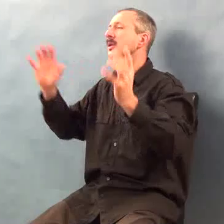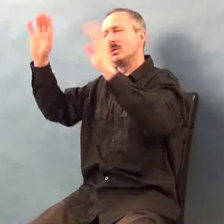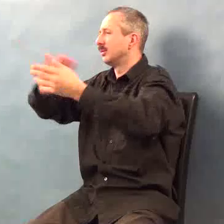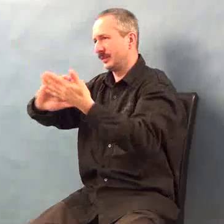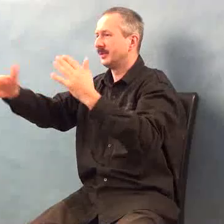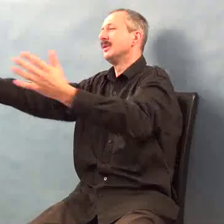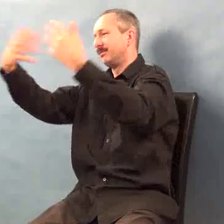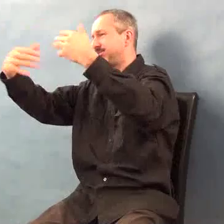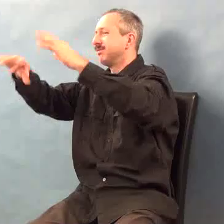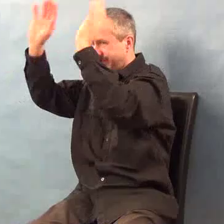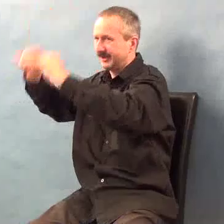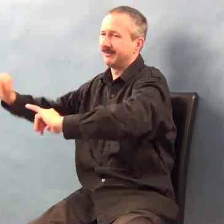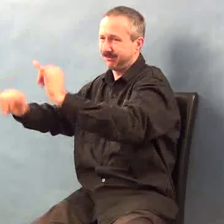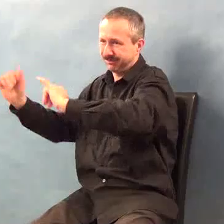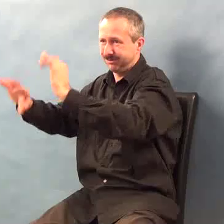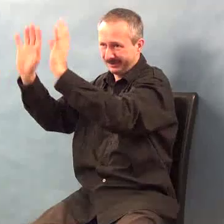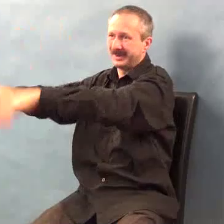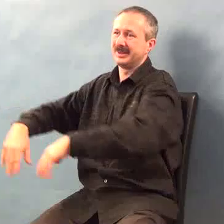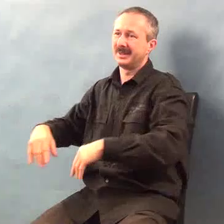Przeproszono wszystkich. Mogą już wrócić na imprezę.